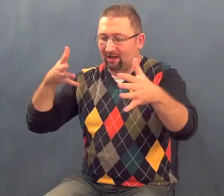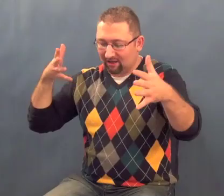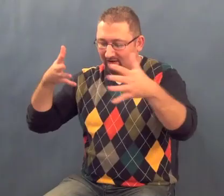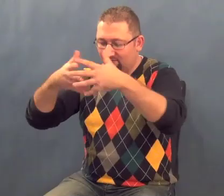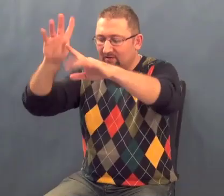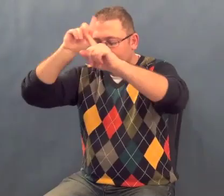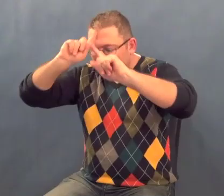Promieniowanie.